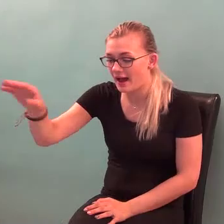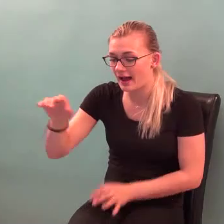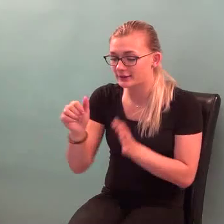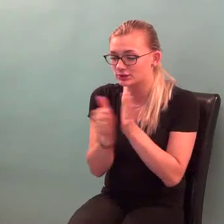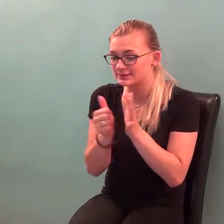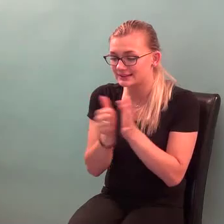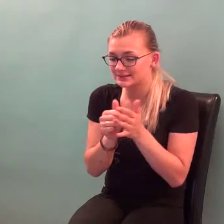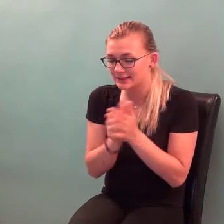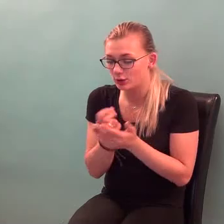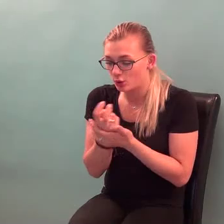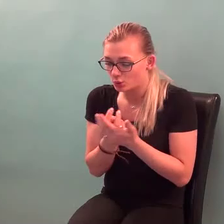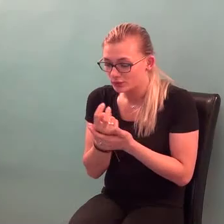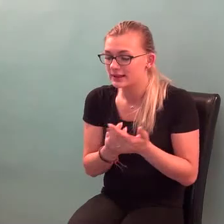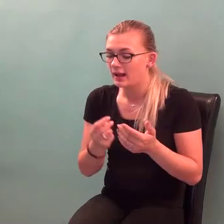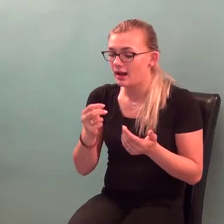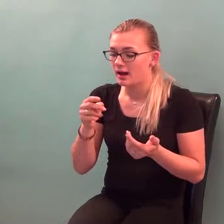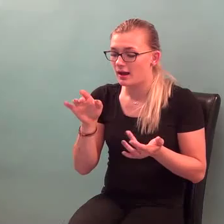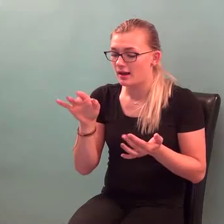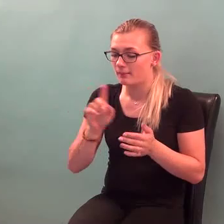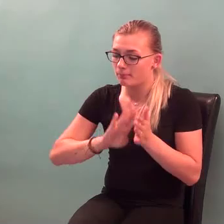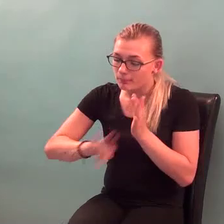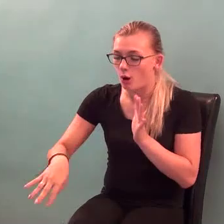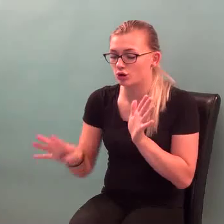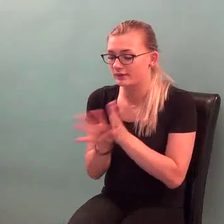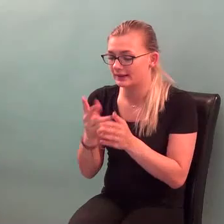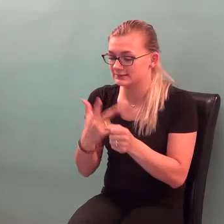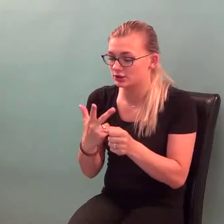A szesnastego lutego po dziewiętnastej trzydzieści?